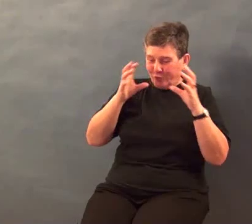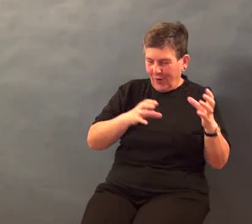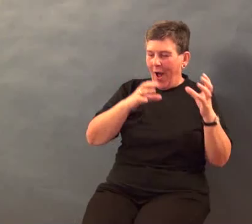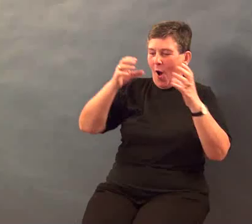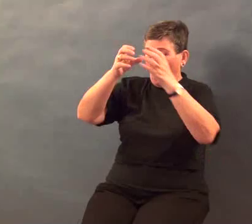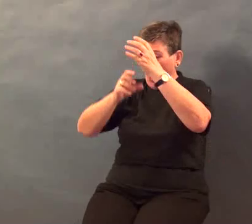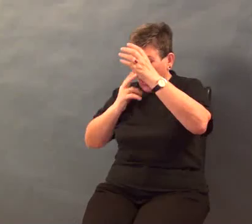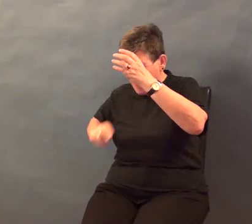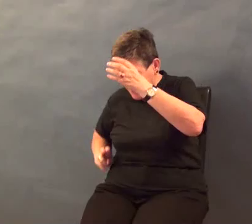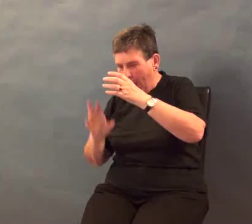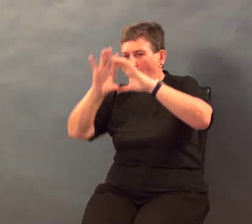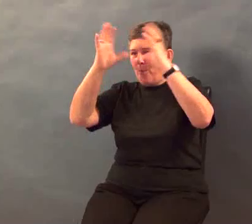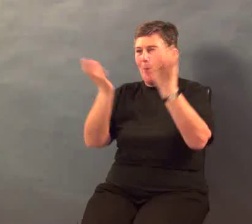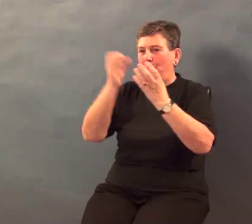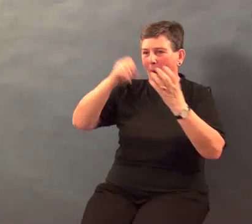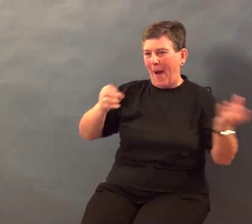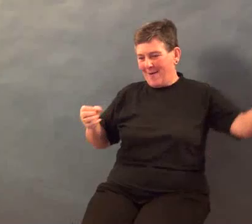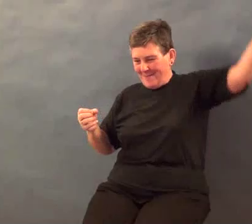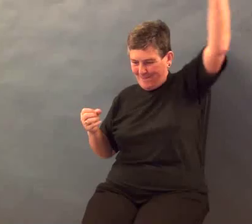Ptaszek wrzucił bombę do środka rynny, tam gdzie kot się wspinał.